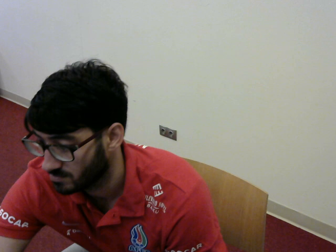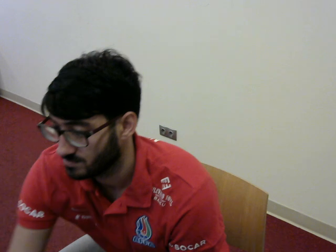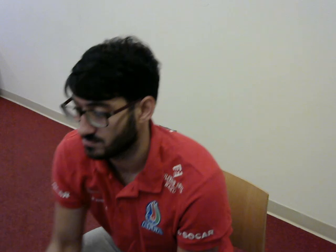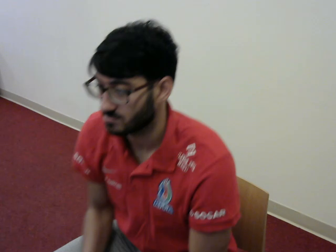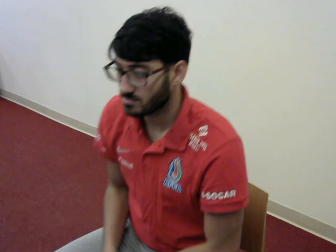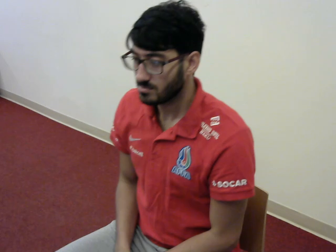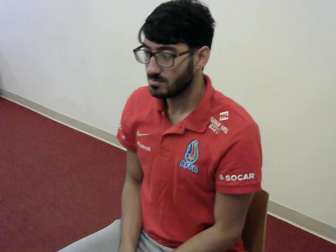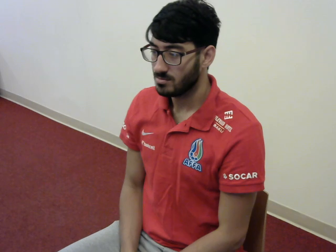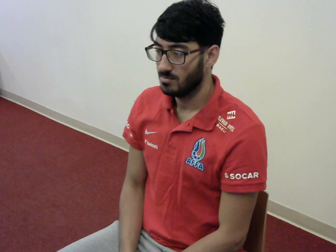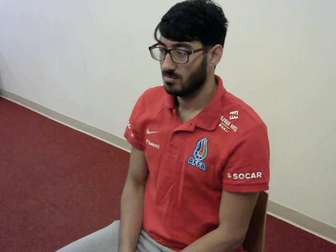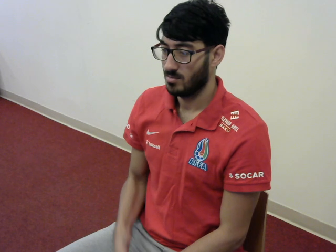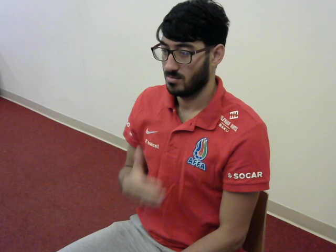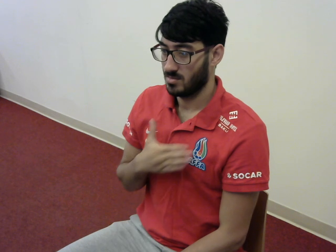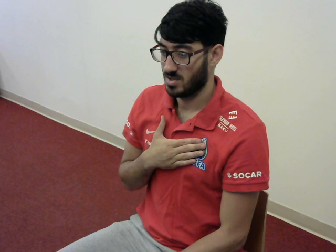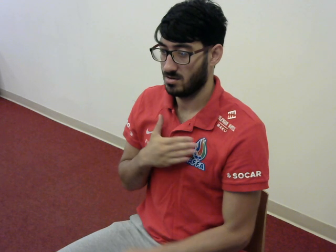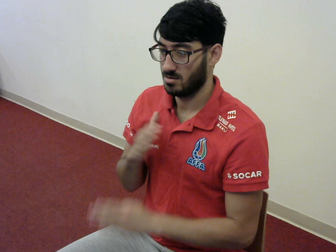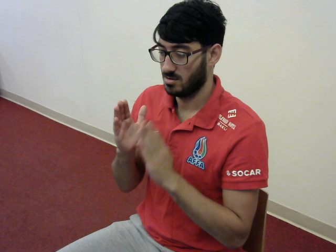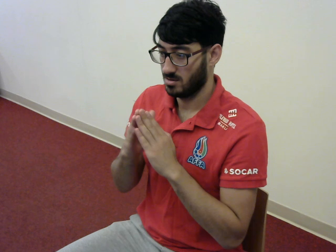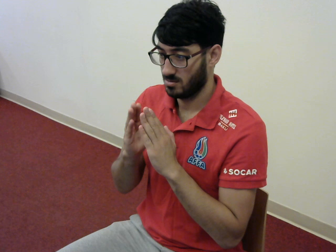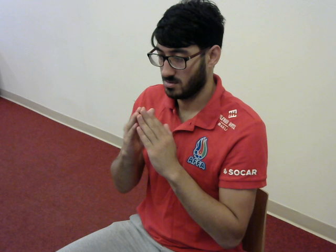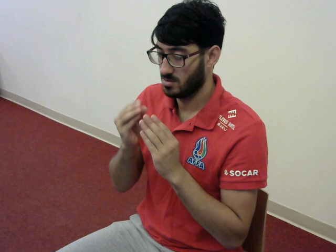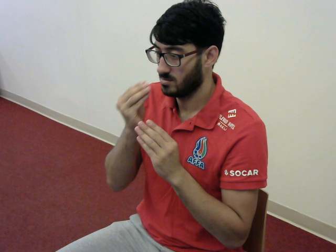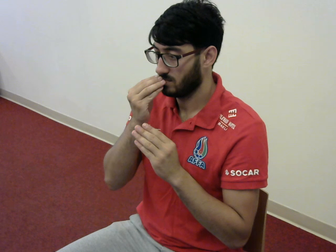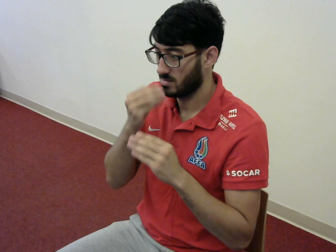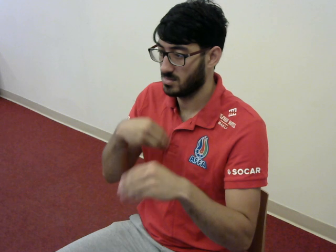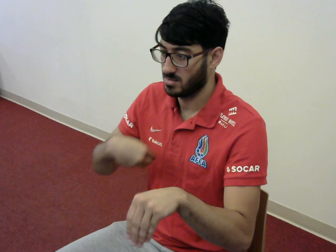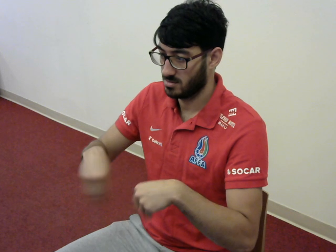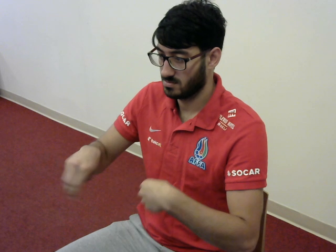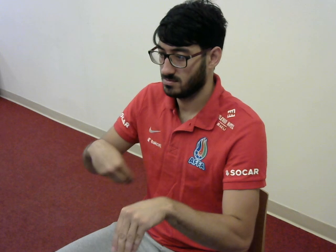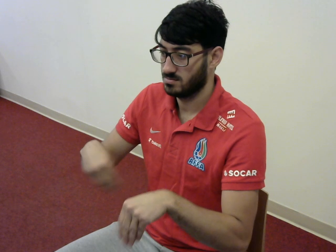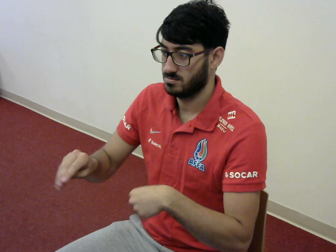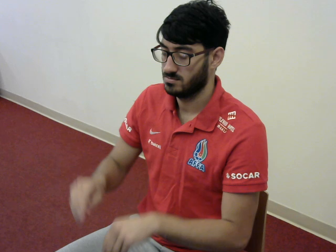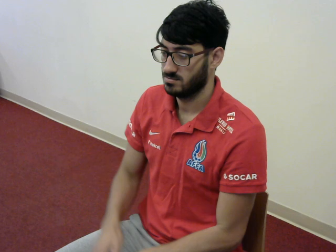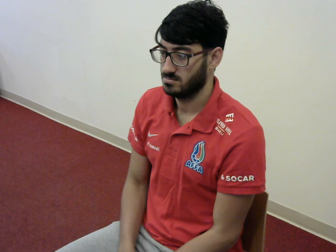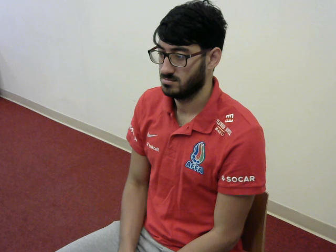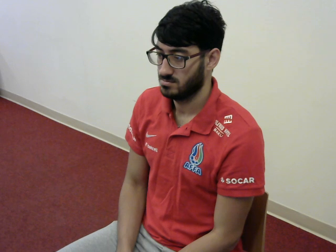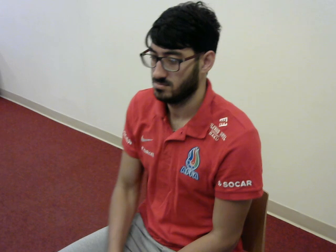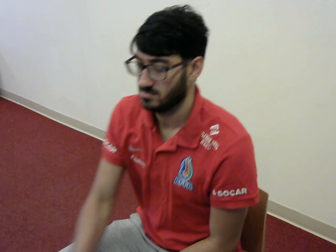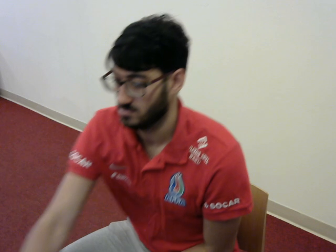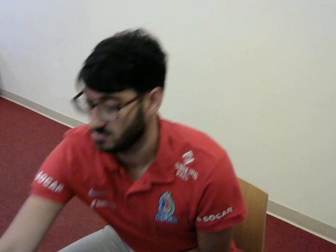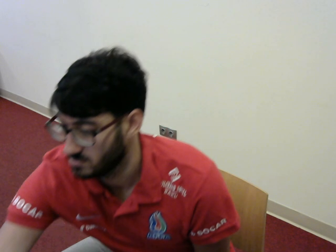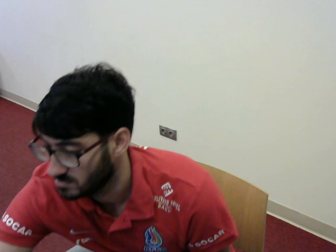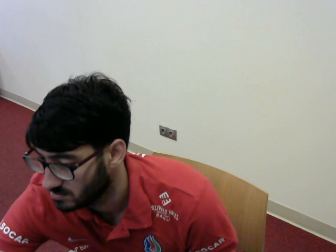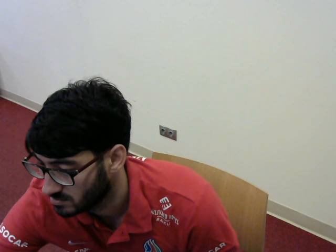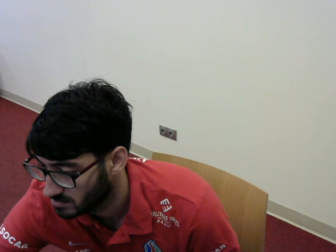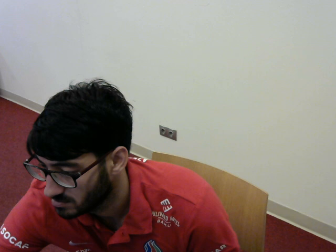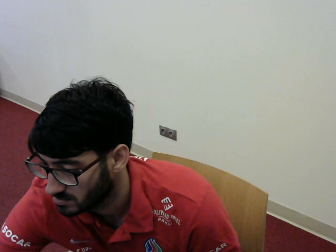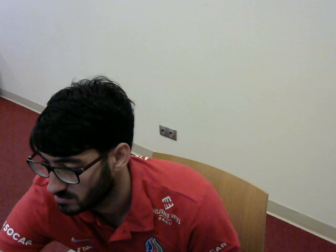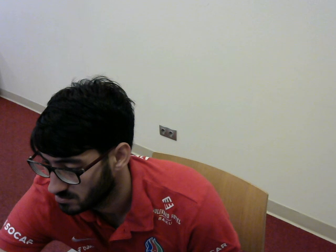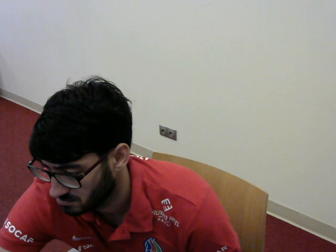Mən evə ərzaq almalıyam